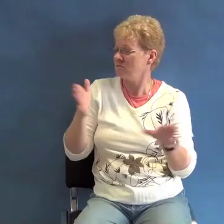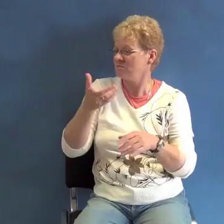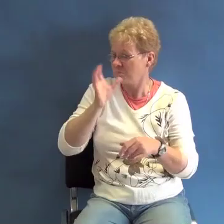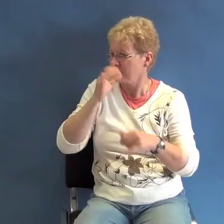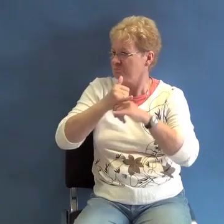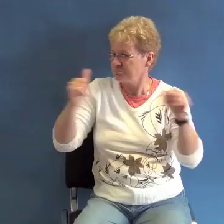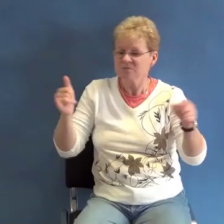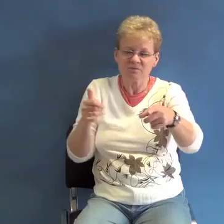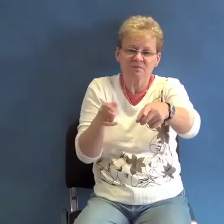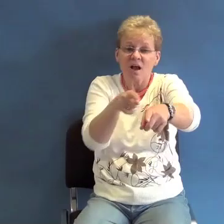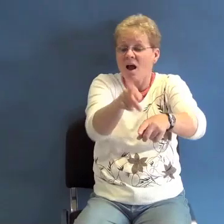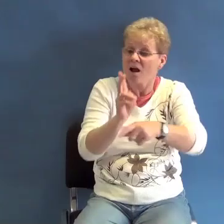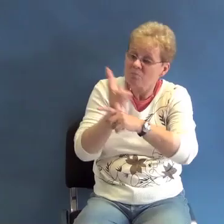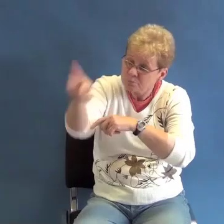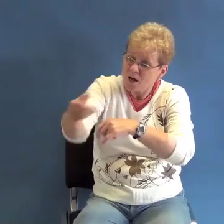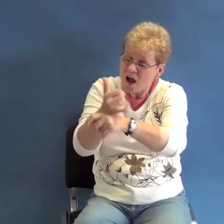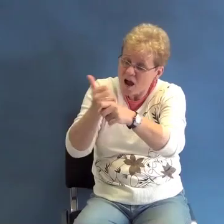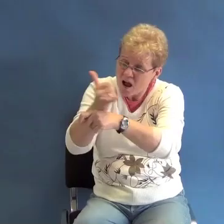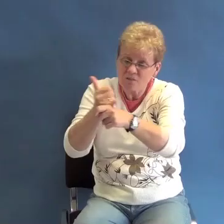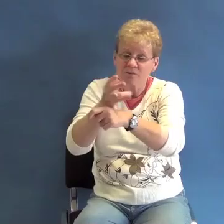Można pić różne napoje na przykład kawę.